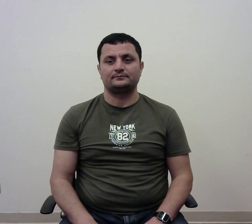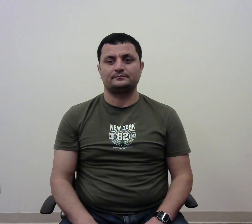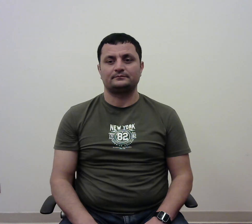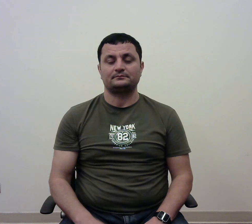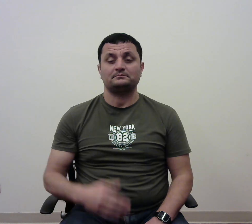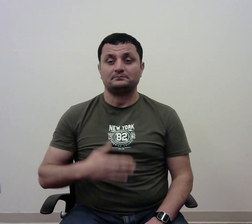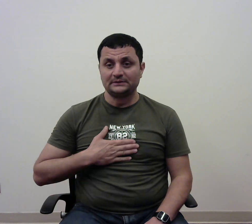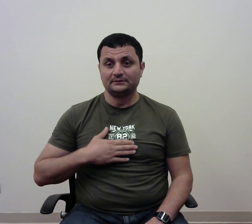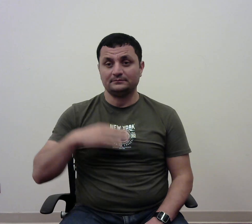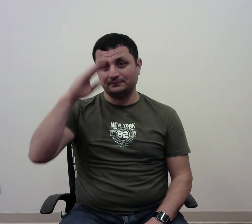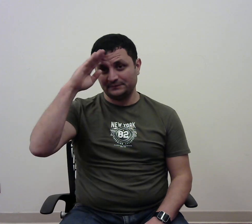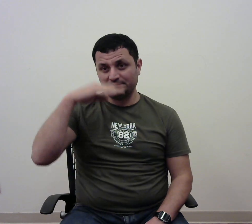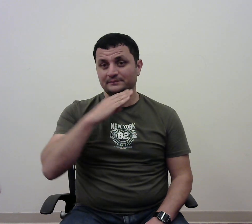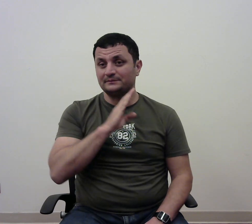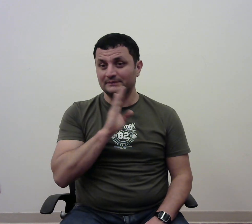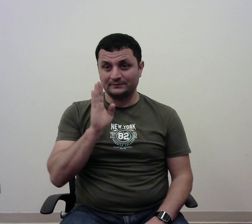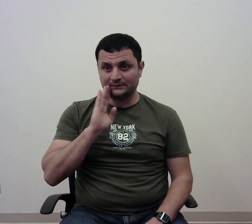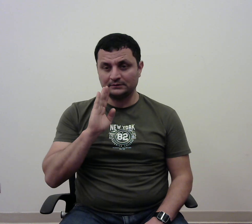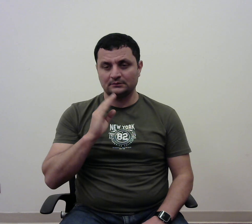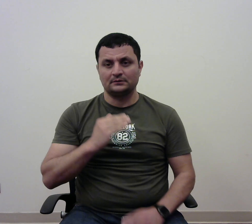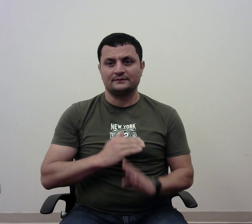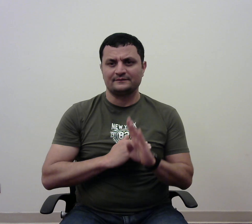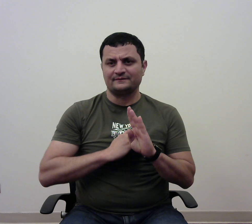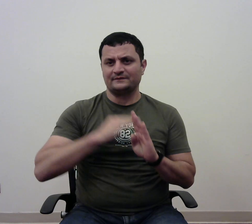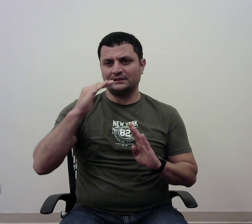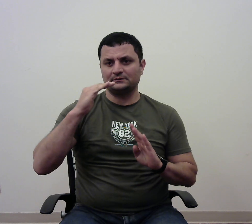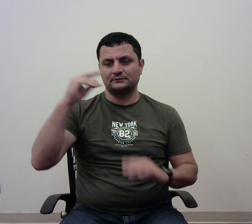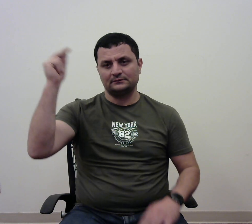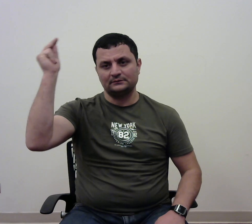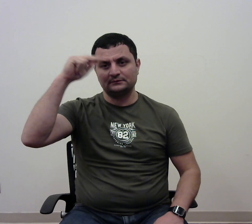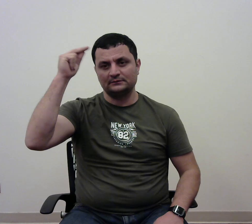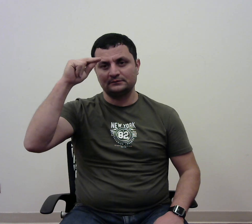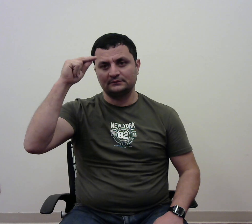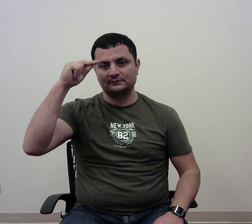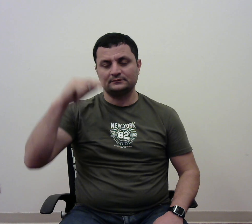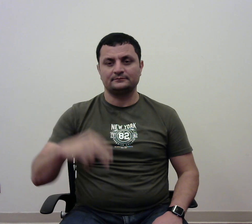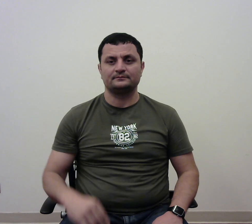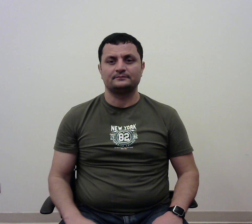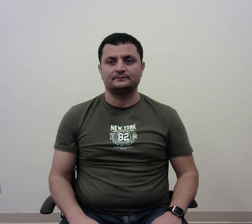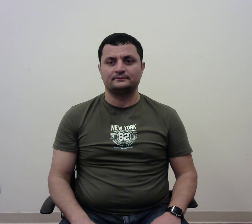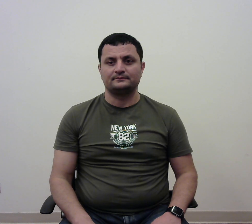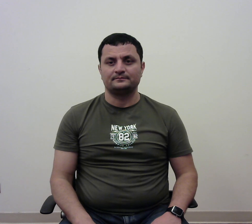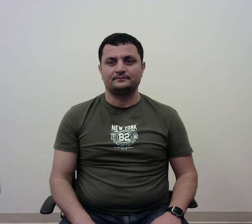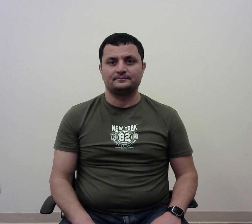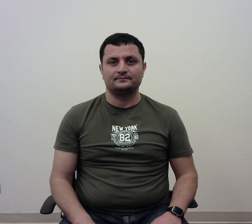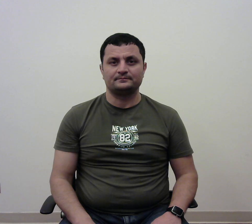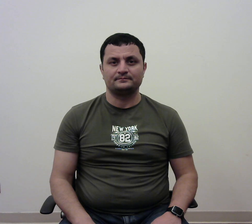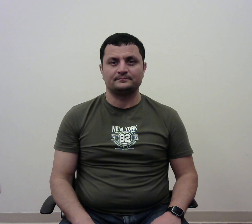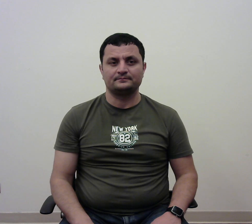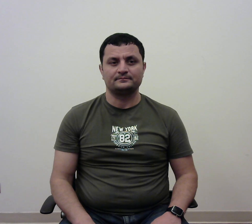Mənim valideynlərim ali təhsillidir